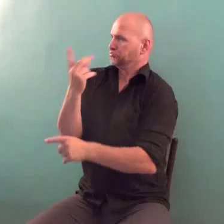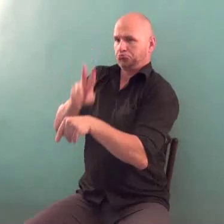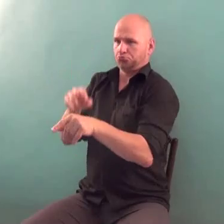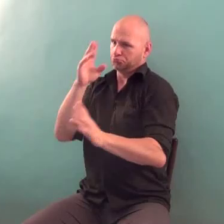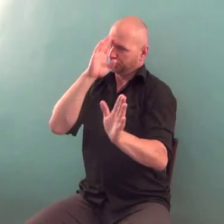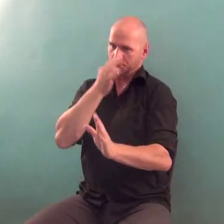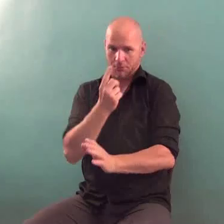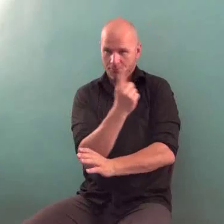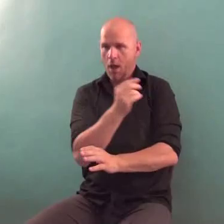Nie myślała skąd wziął się policjant, odchodzi.